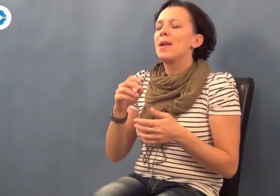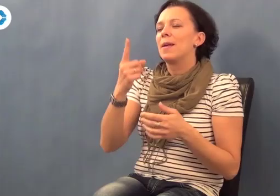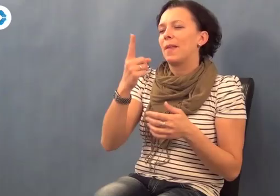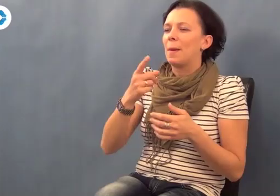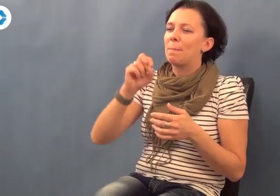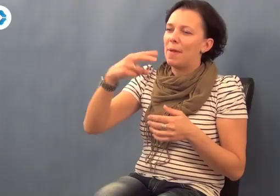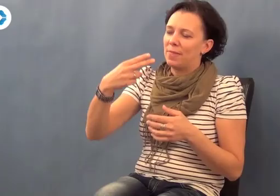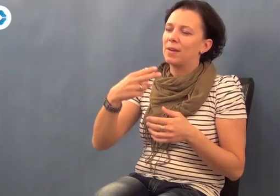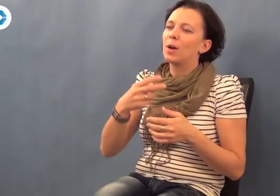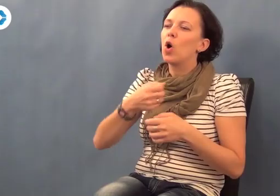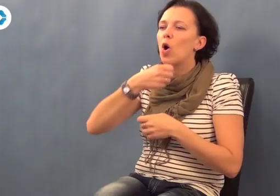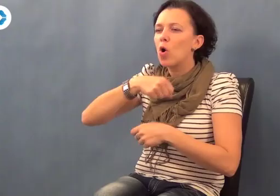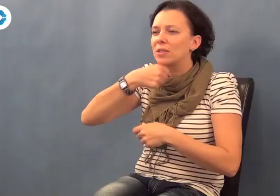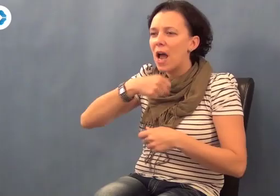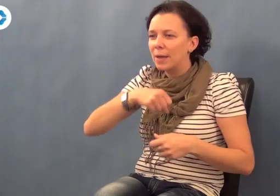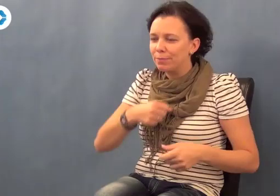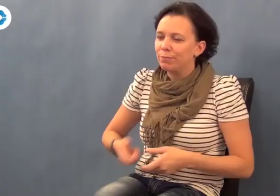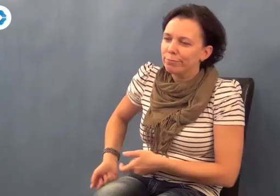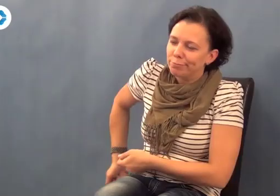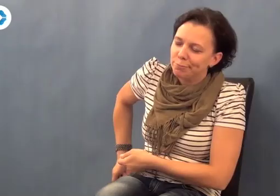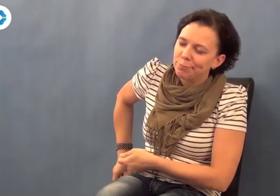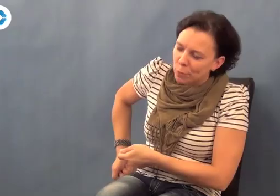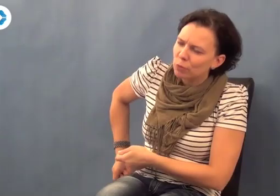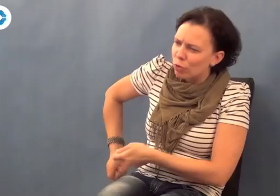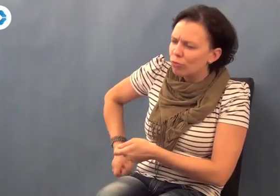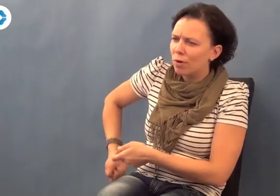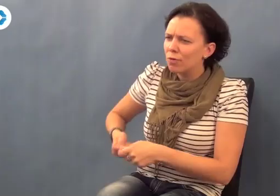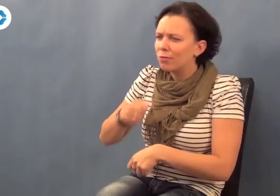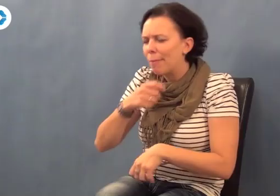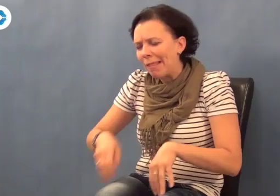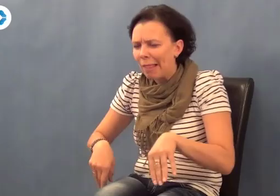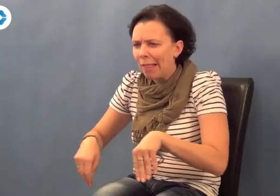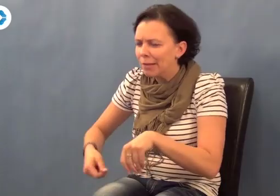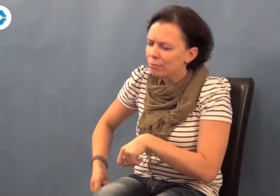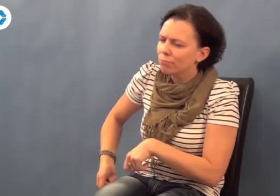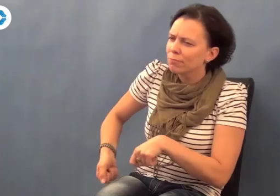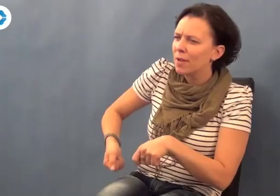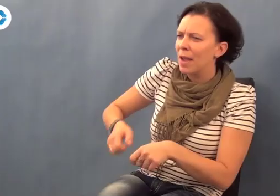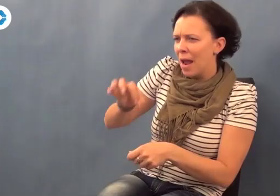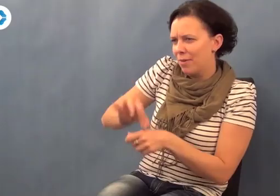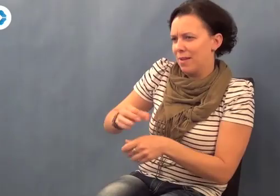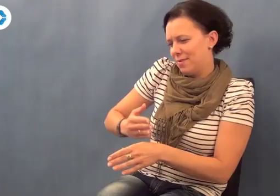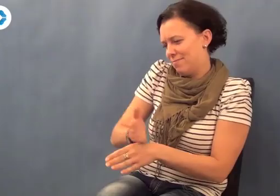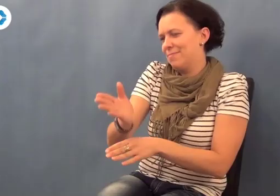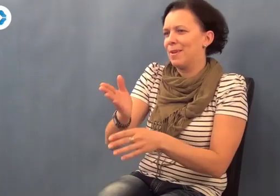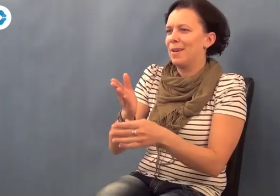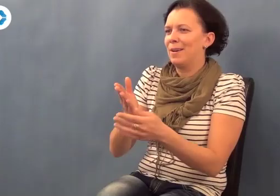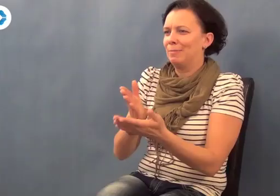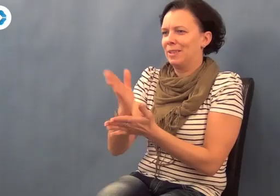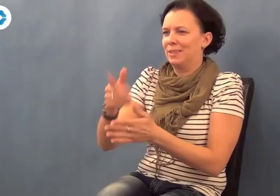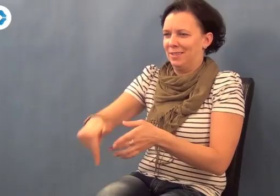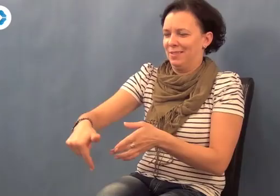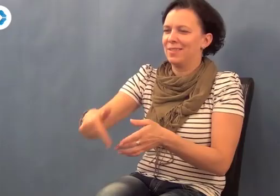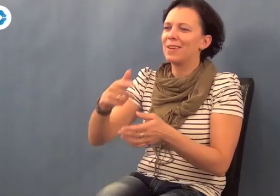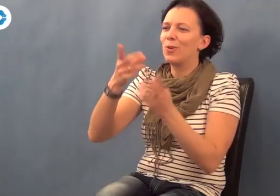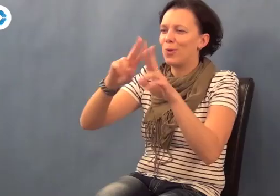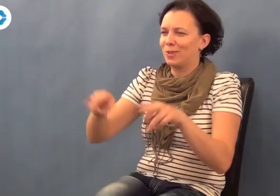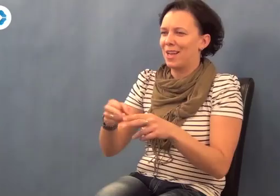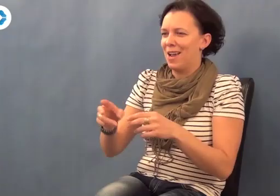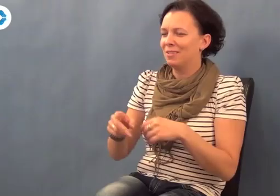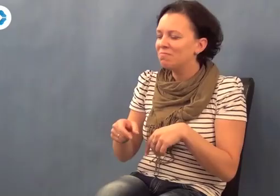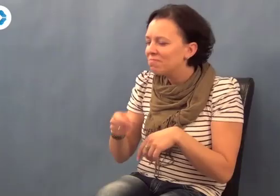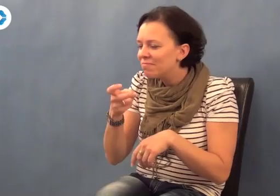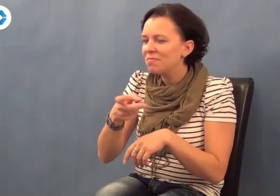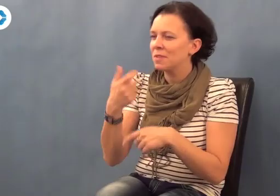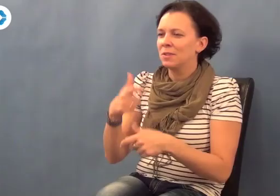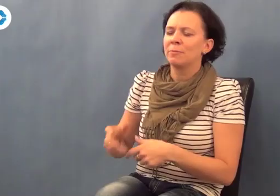Jeden pan ciągnie kozę na sznurku, koza się opiera, a on ją ciągnie, trafem przechodzą tam, gdzie są kosze z gruszkami, koza wącha je i nic się nie dzieje.